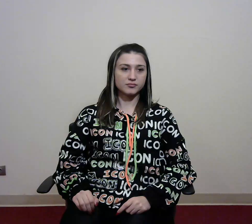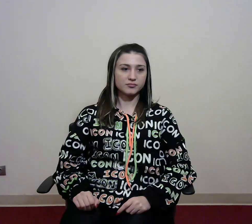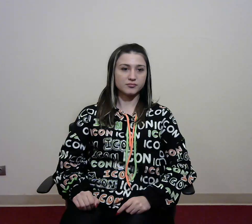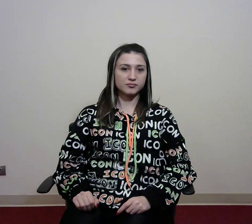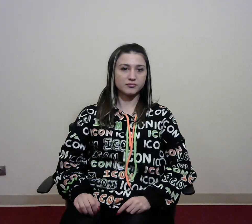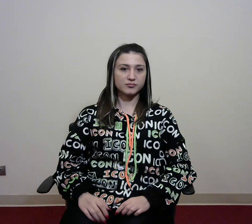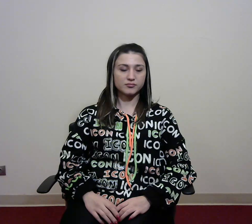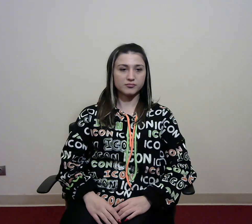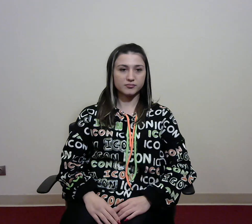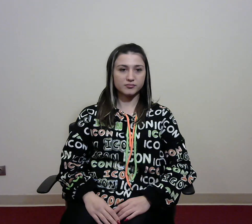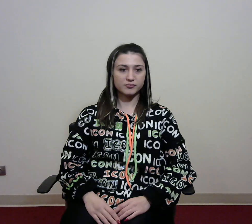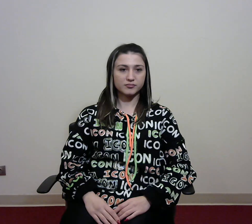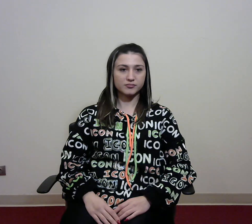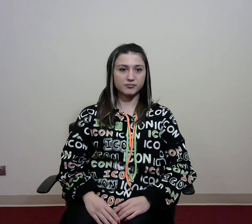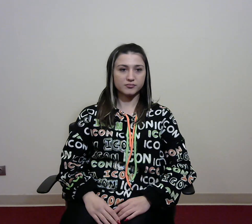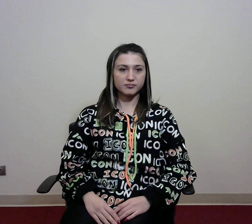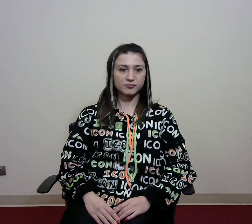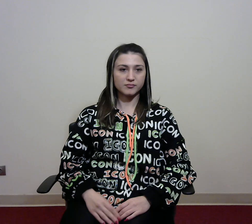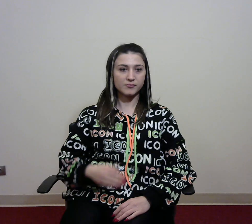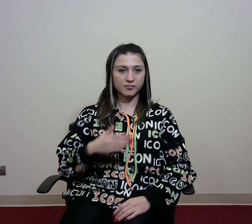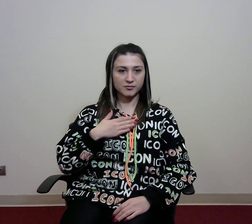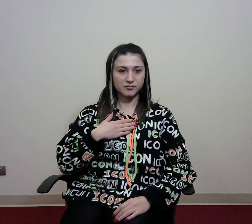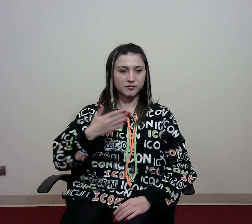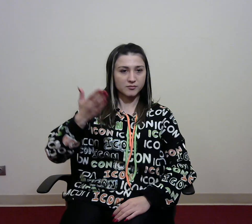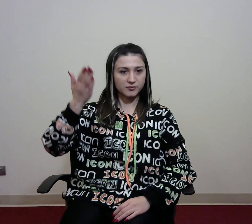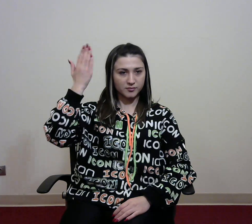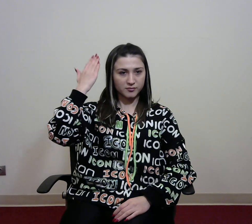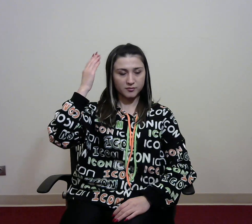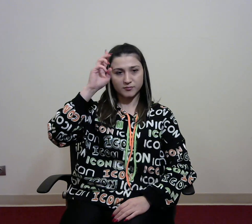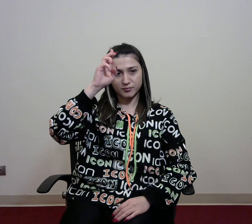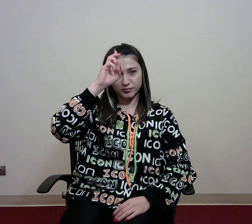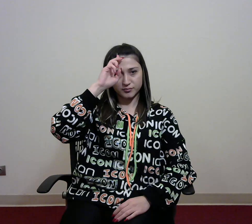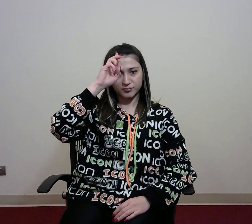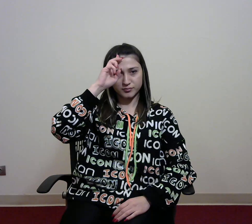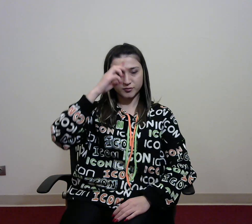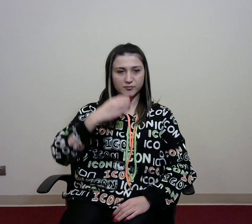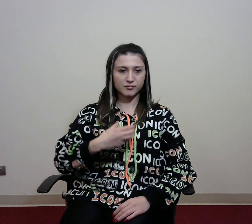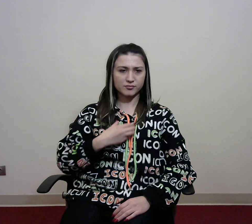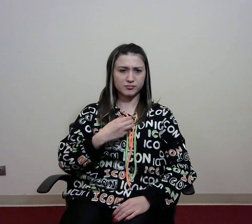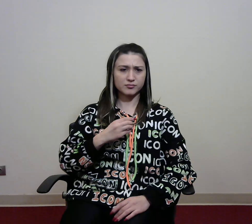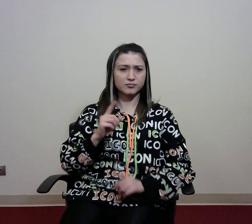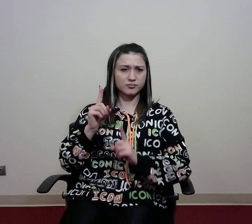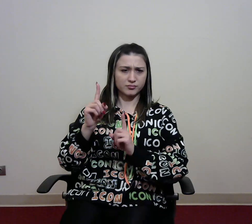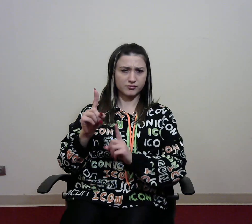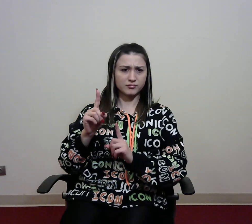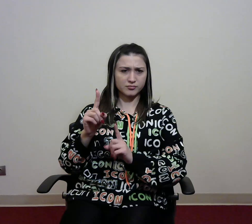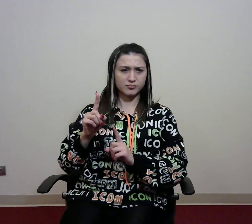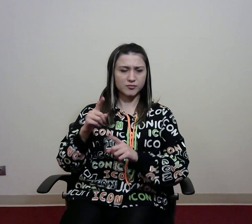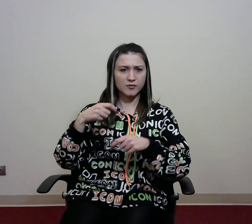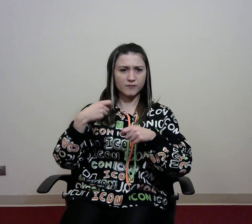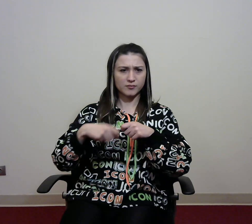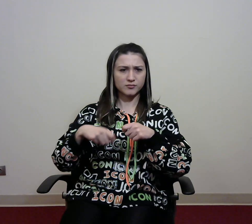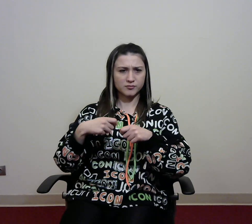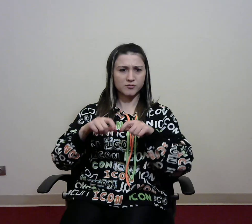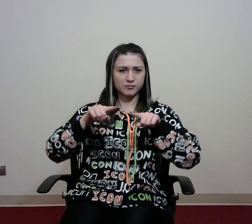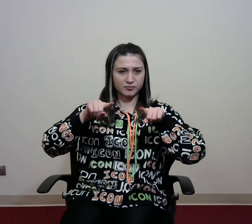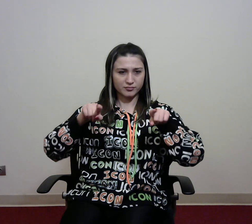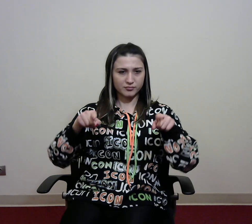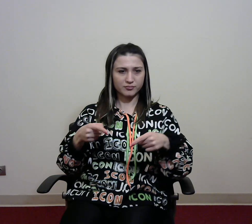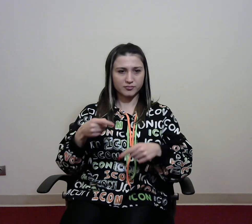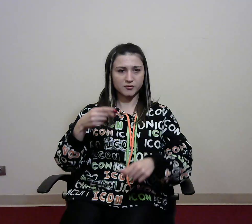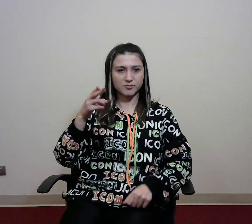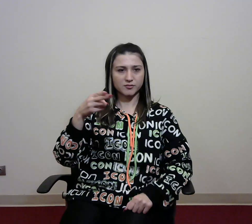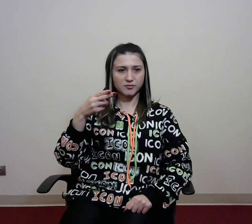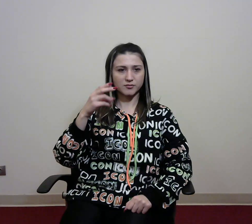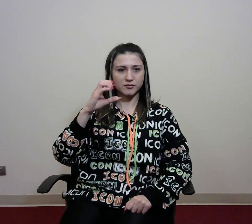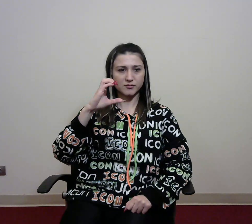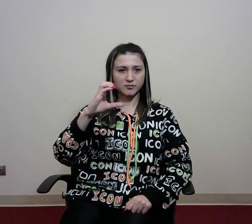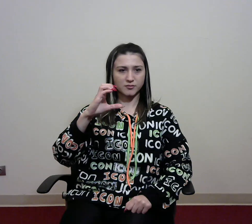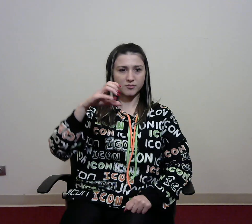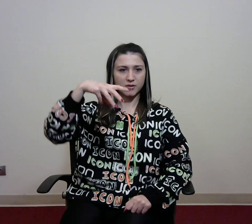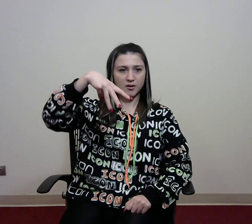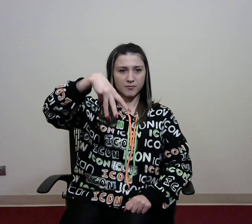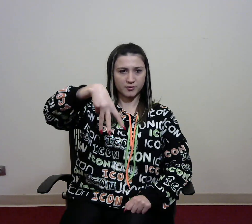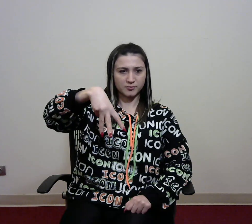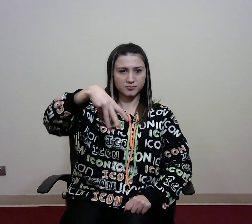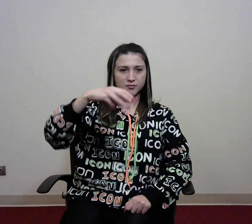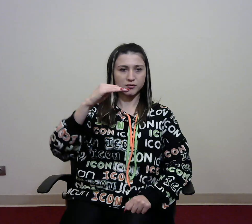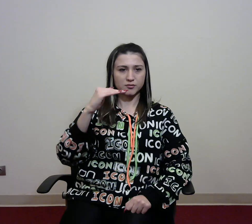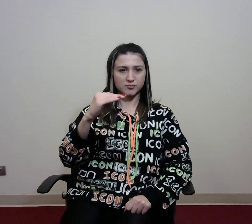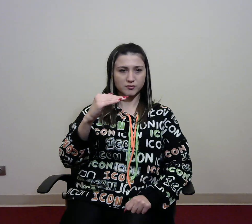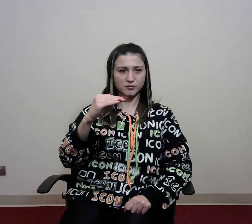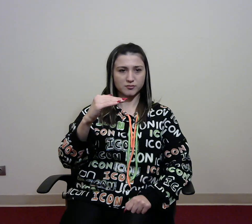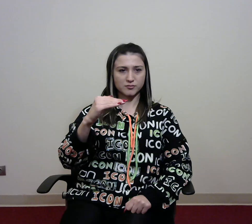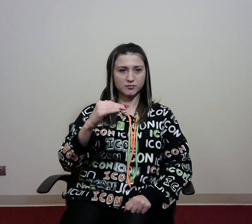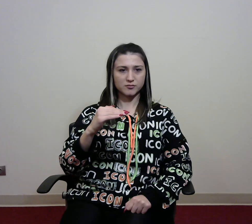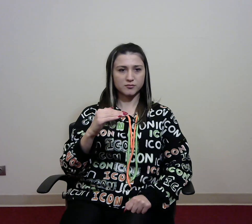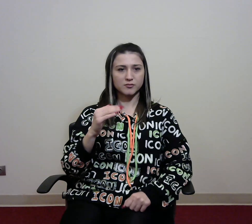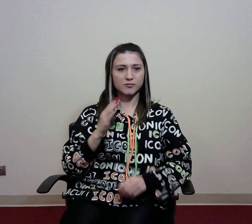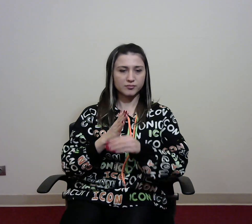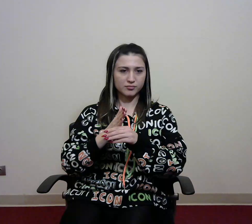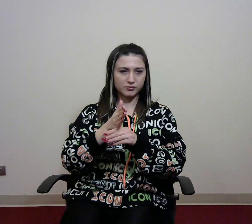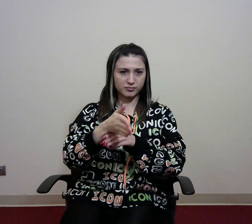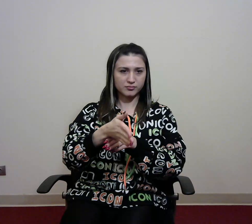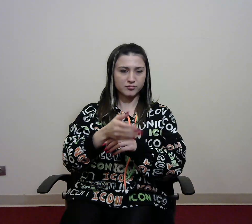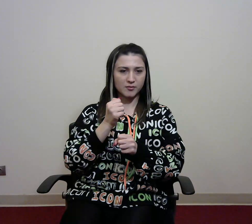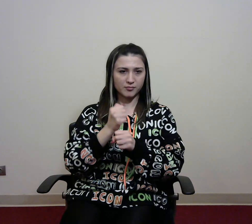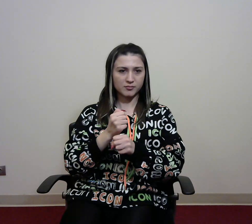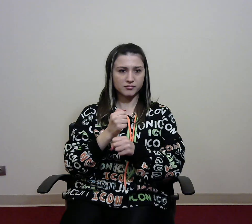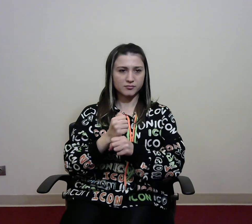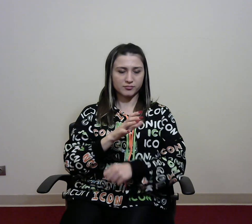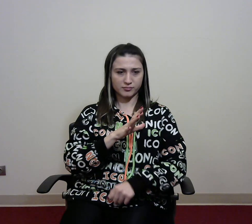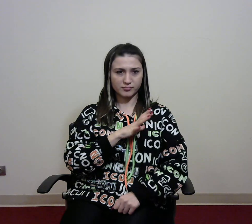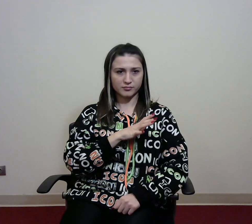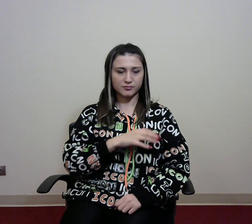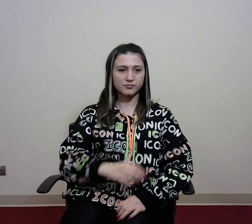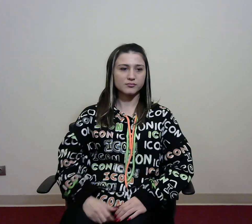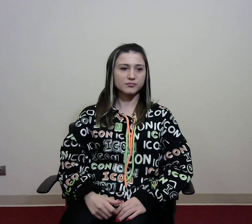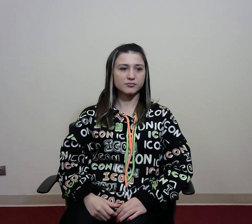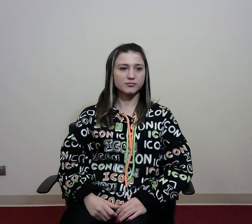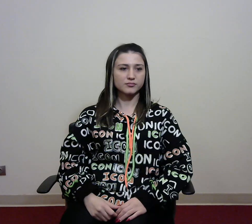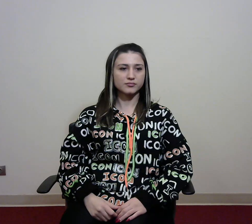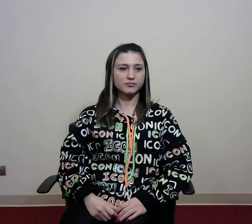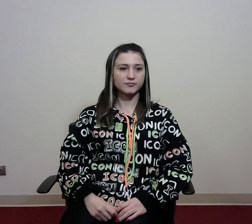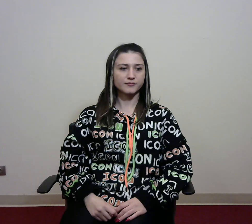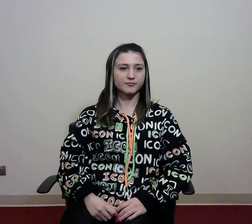Mən əvvəl Dövlət Sosial Müdafiə Fonduna (DSMF) müraciət etmişəm